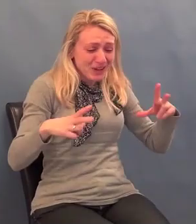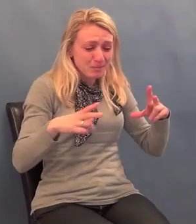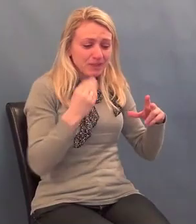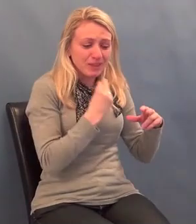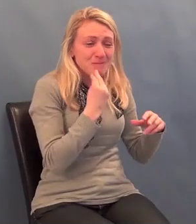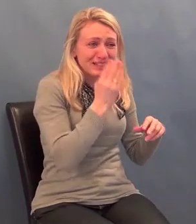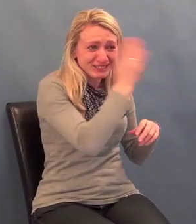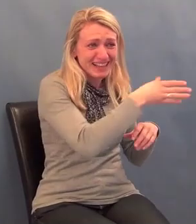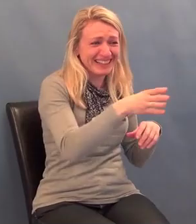Pojedziemy razem?